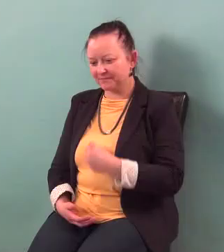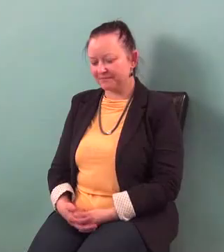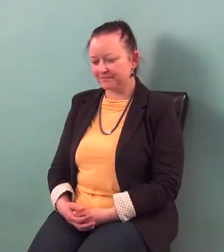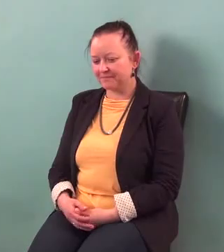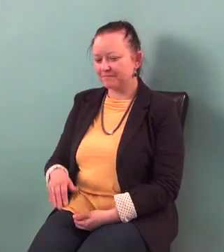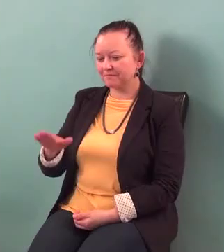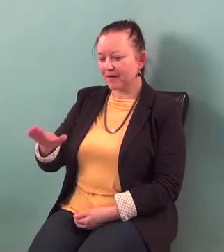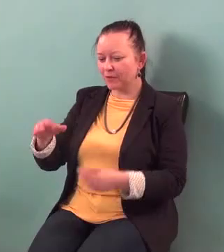Mała Myszka Miki.